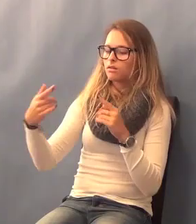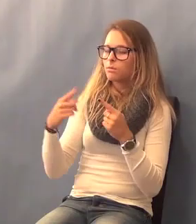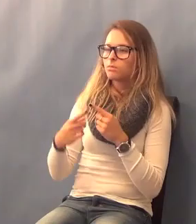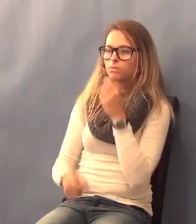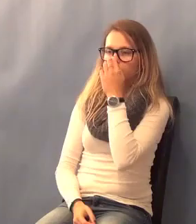Nie pasuje?